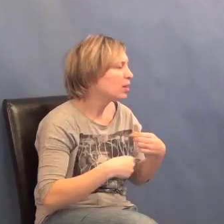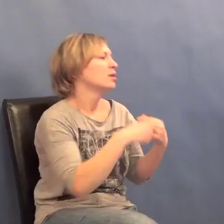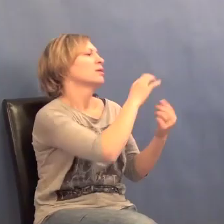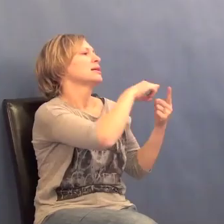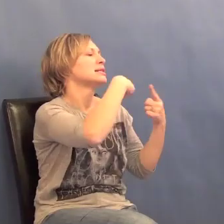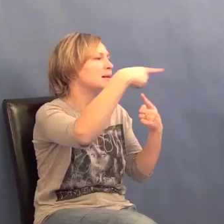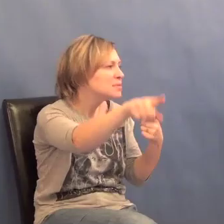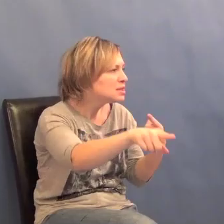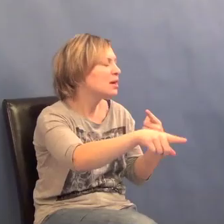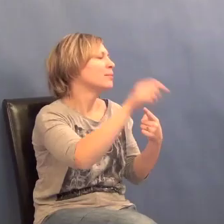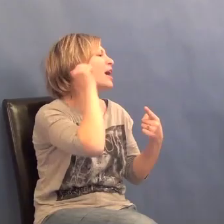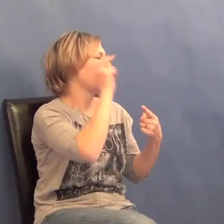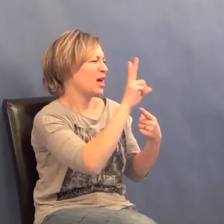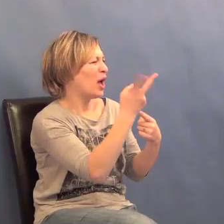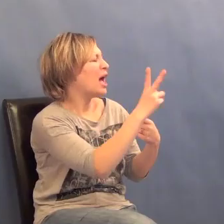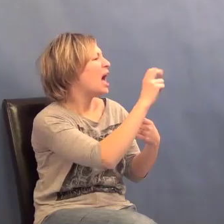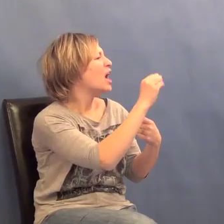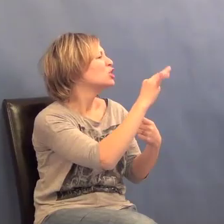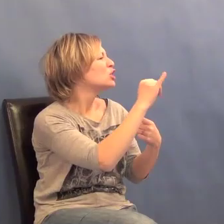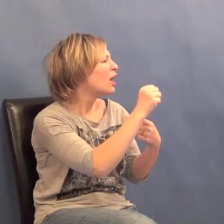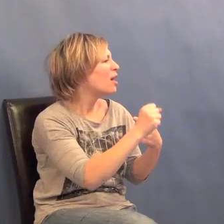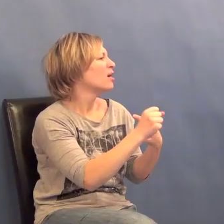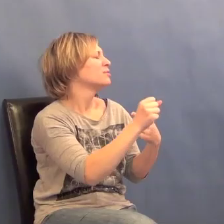Wysyła SMS-a do drugiej osoby, do Kasi.